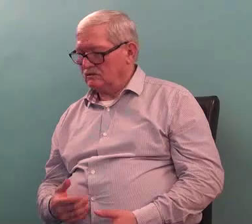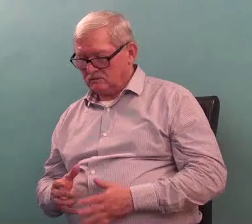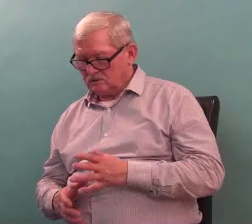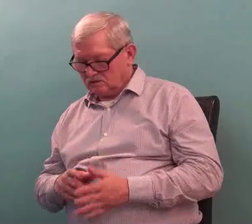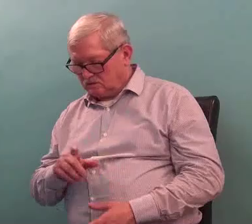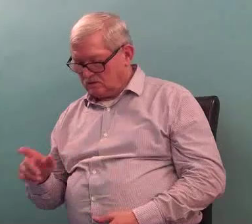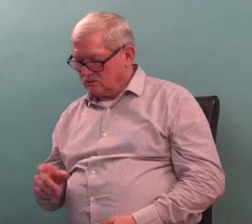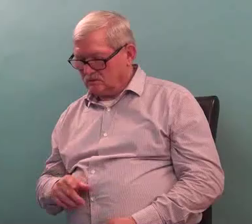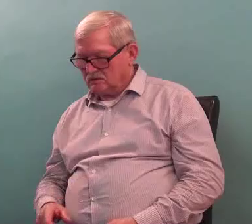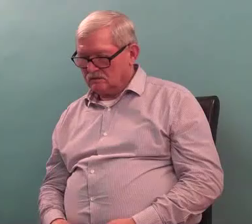Ja migam cały czas.